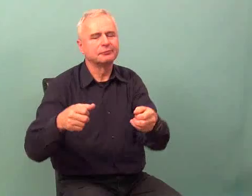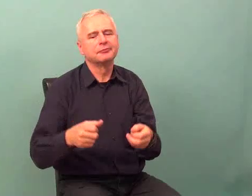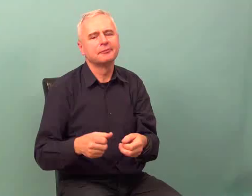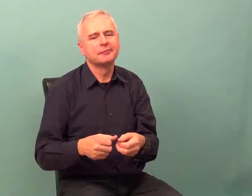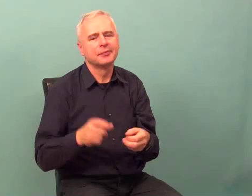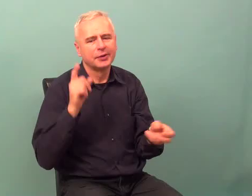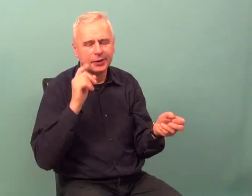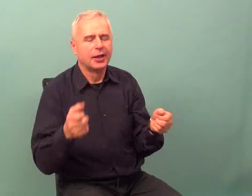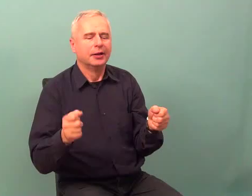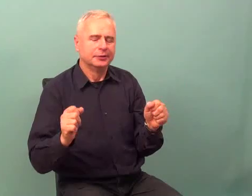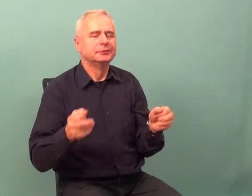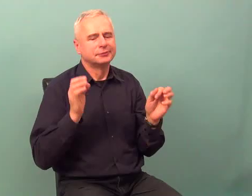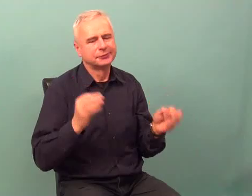Chłopak im podziękował.